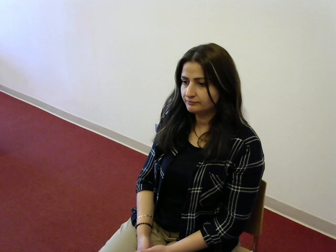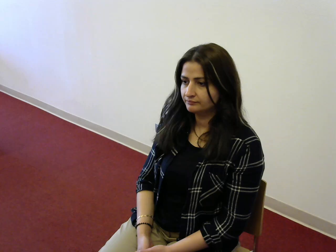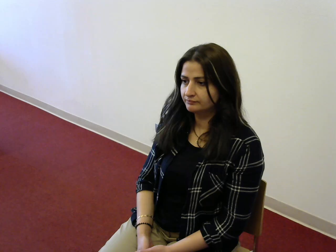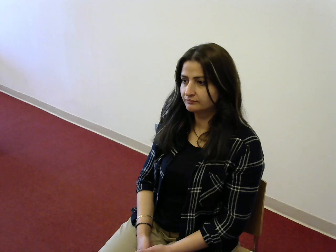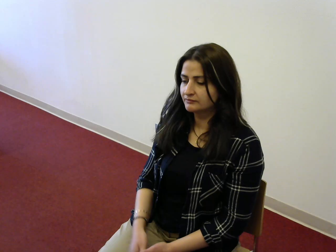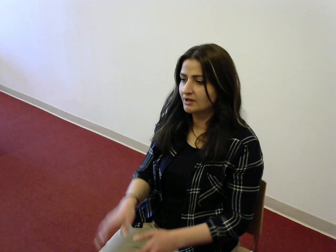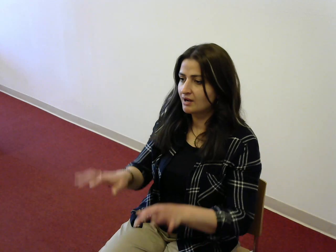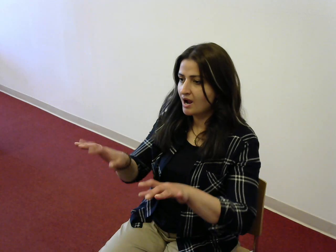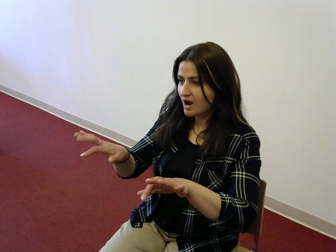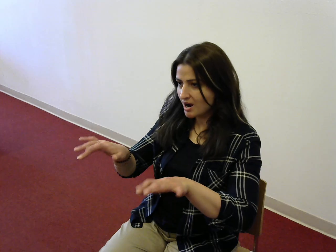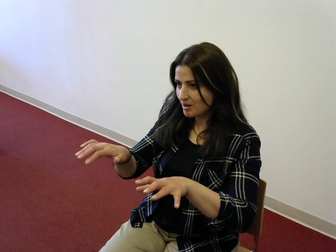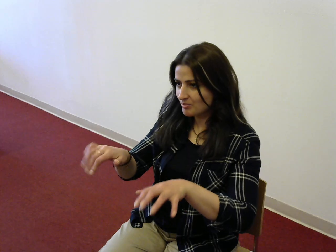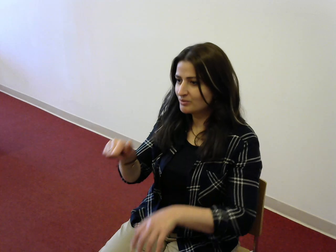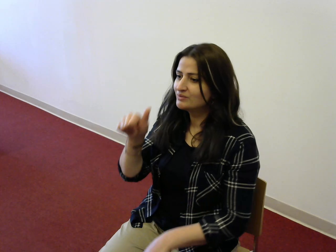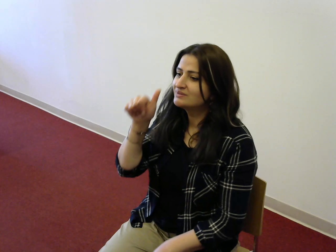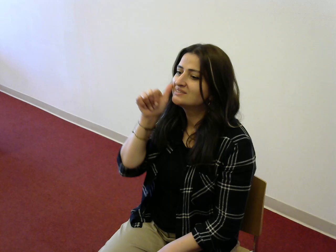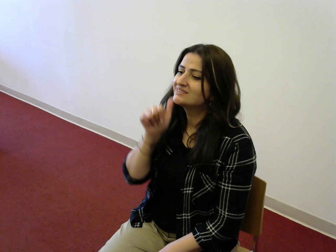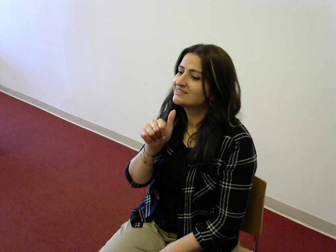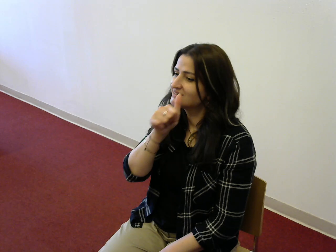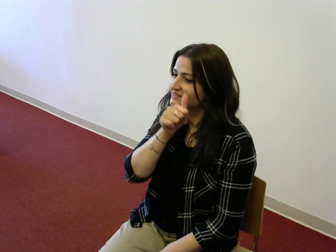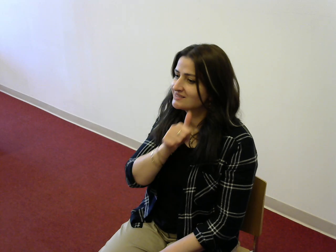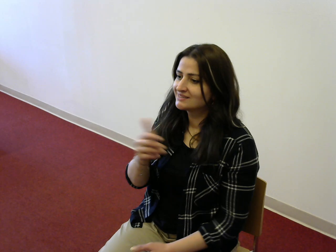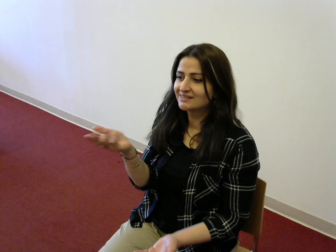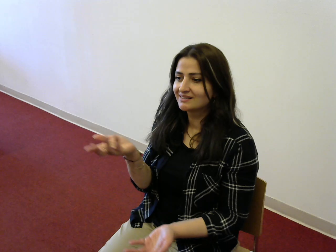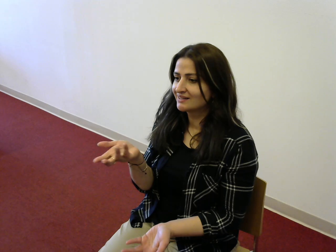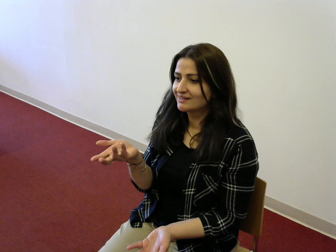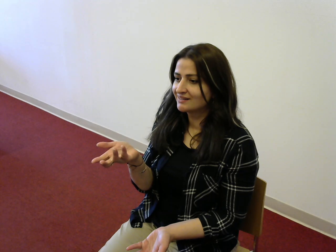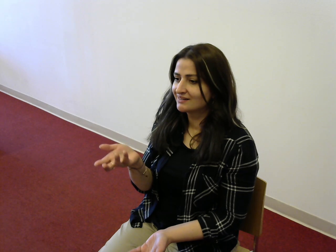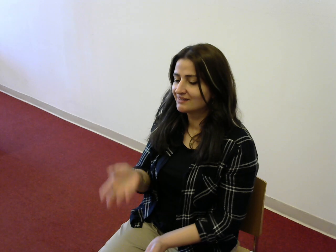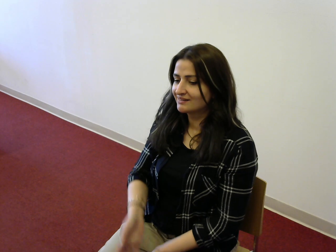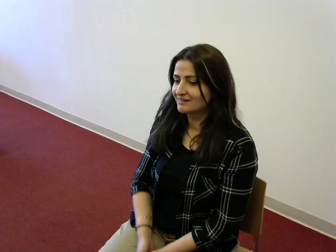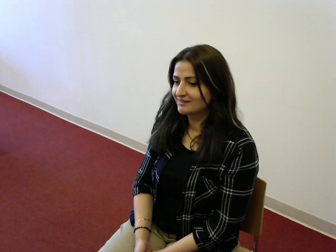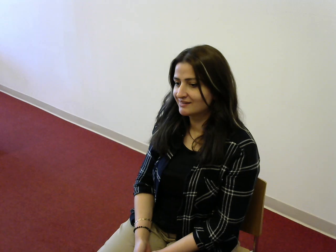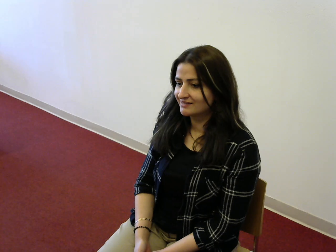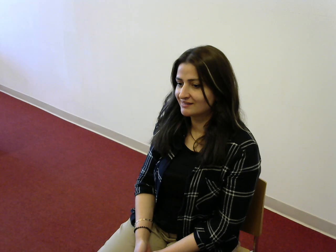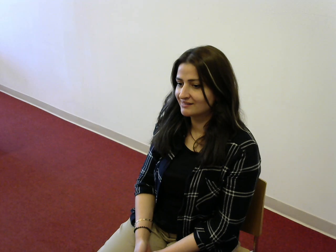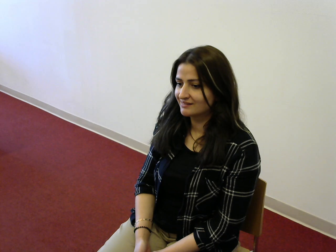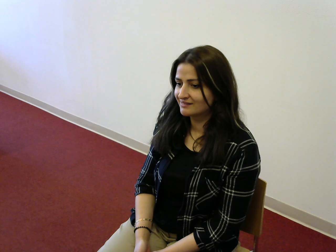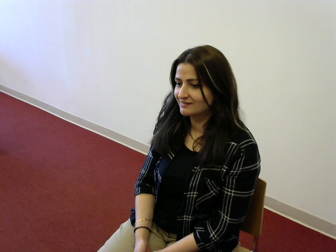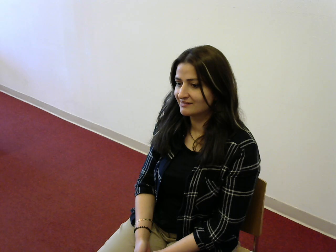Kompüterin parolu nədir?